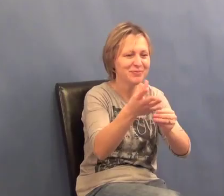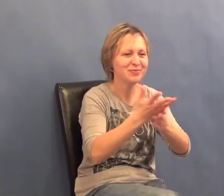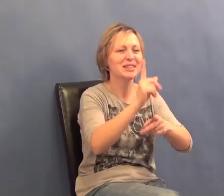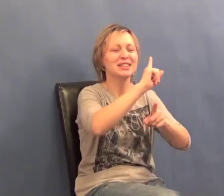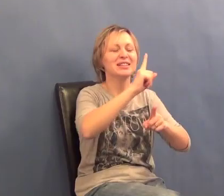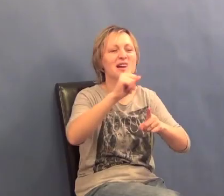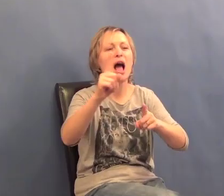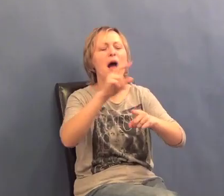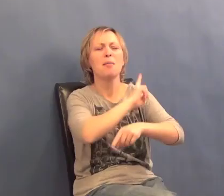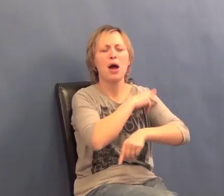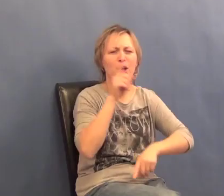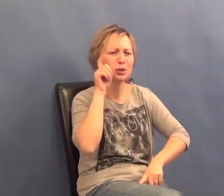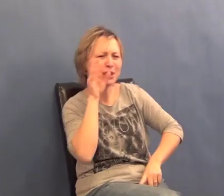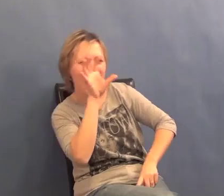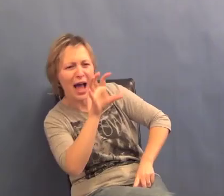Chaplin odchodzi, a policjant idzie za nim i obserwuje go.